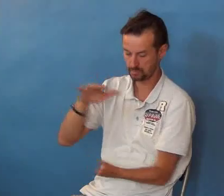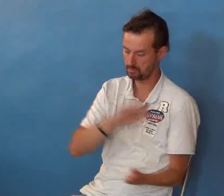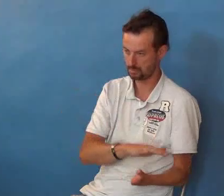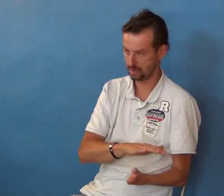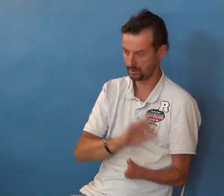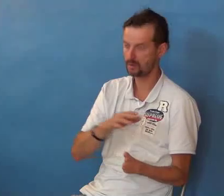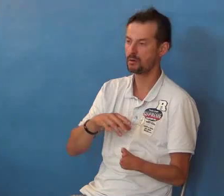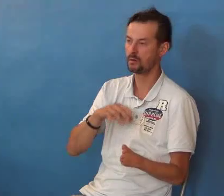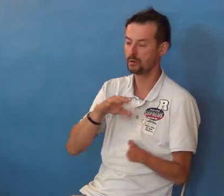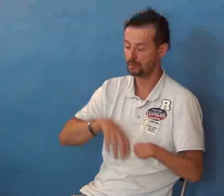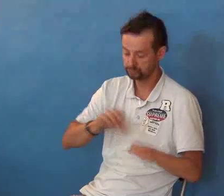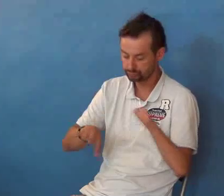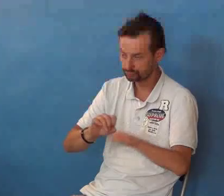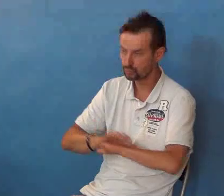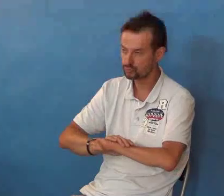Przerzuca je do kosza, kończy.